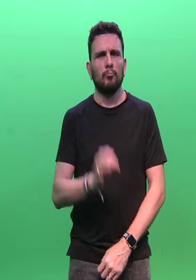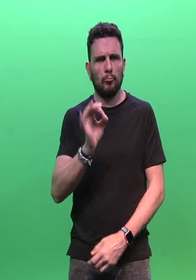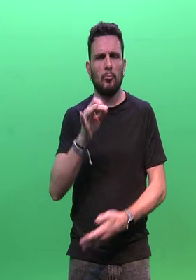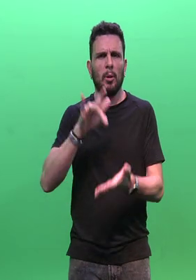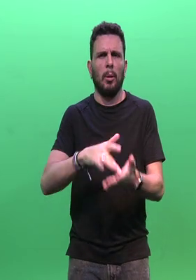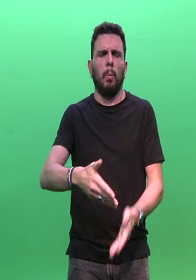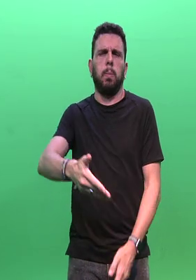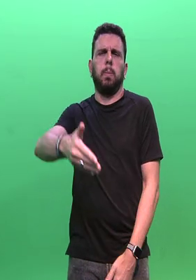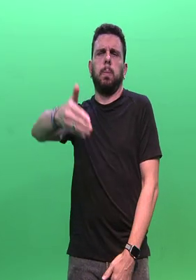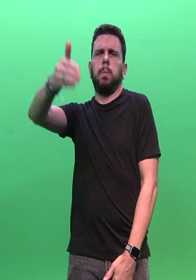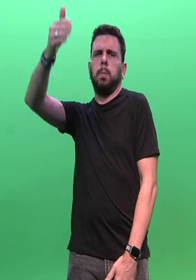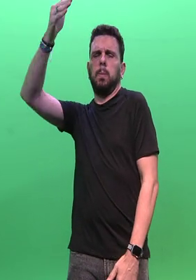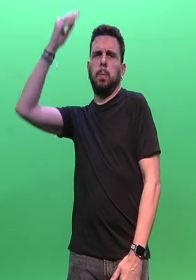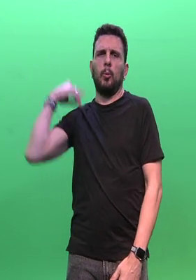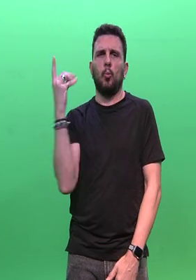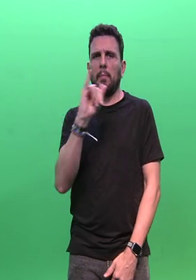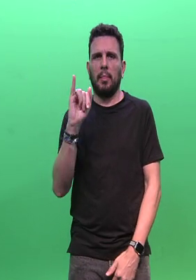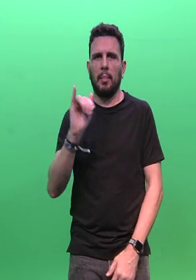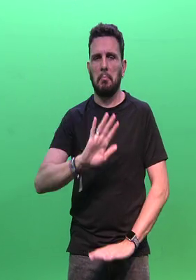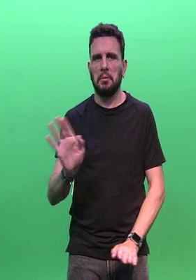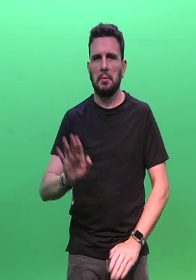Sí, fa molt de temps, una vegada i prou.